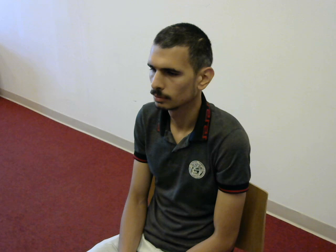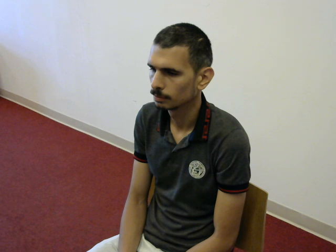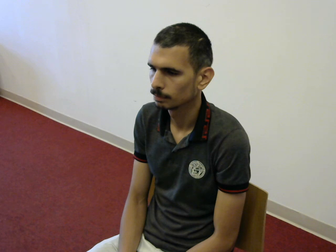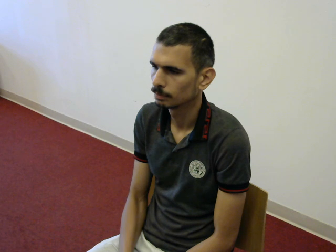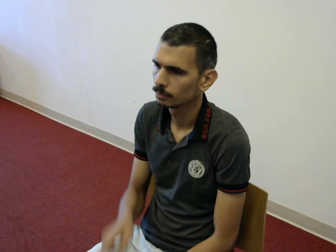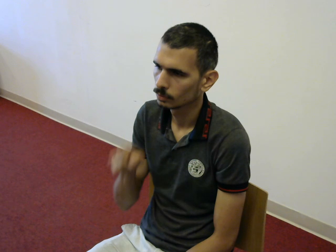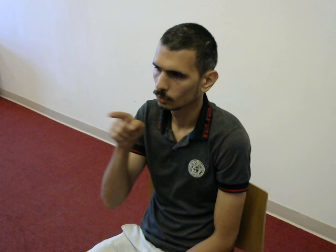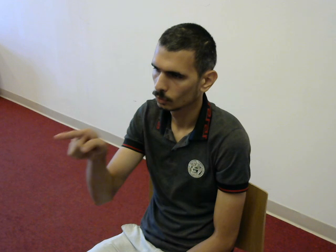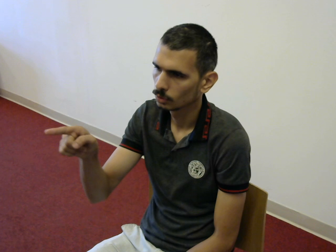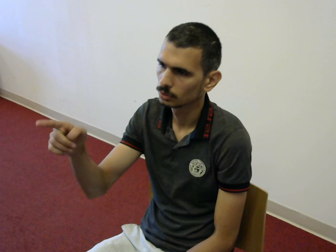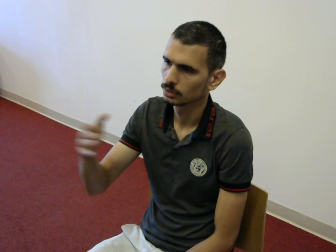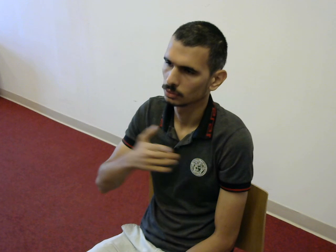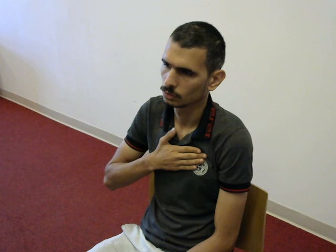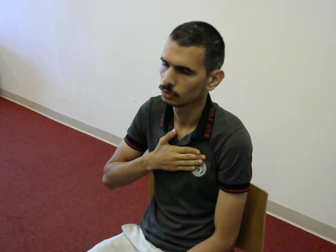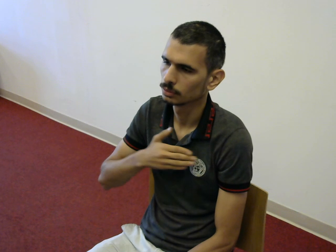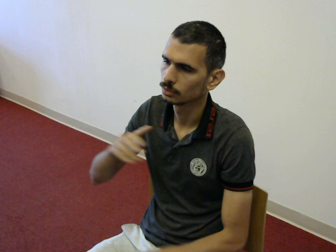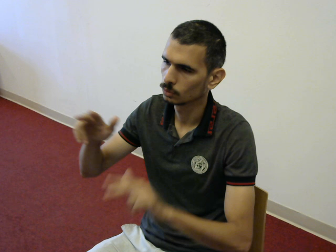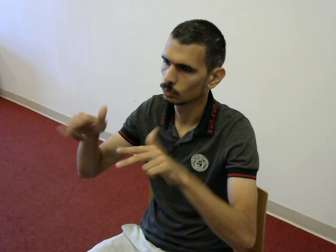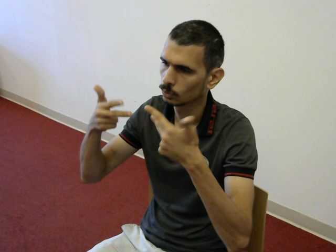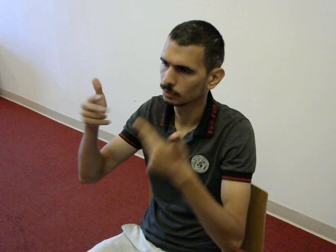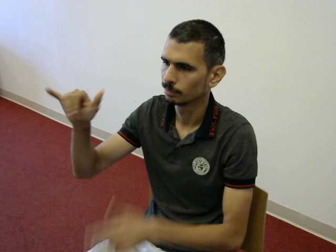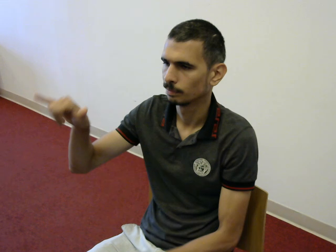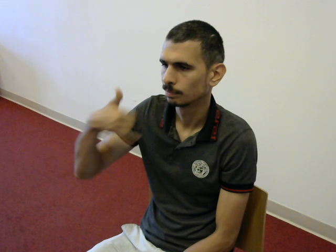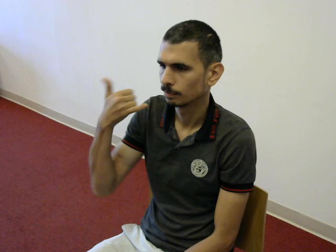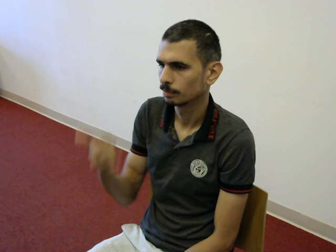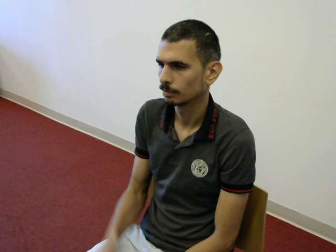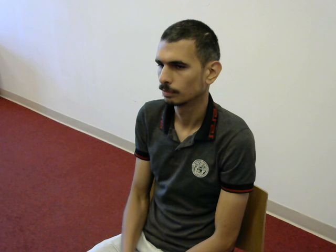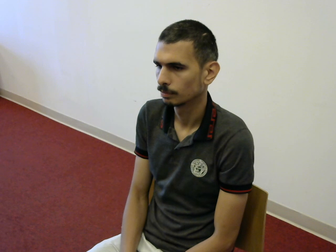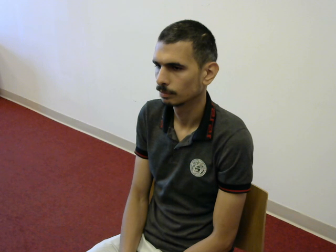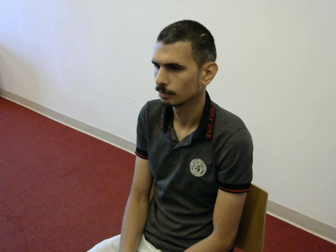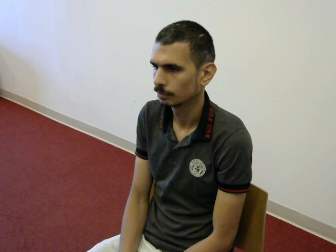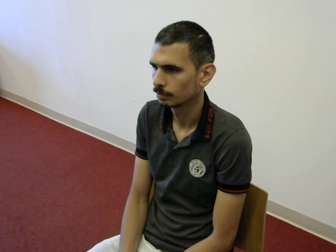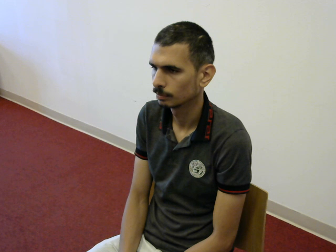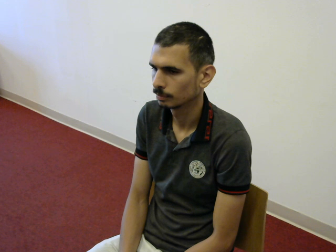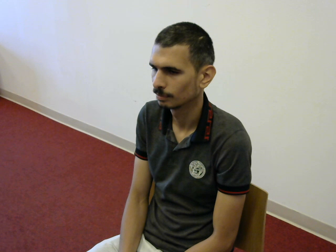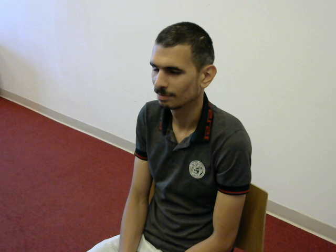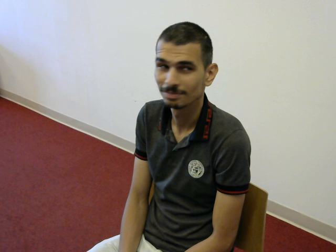Siz mənə video zəng edin